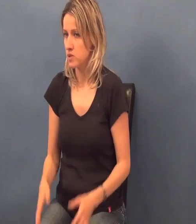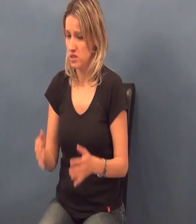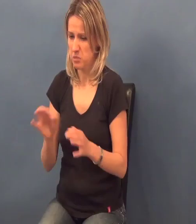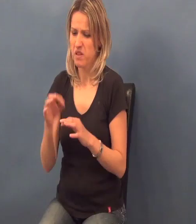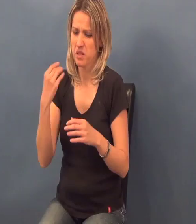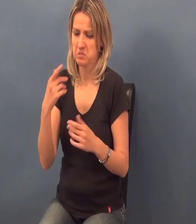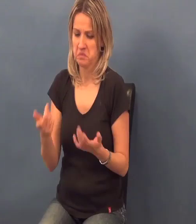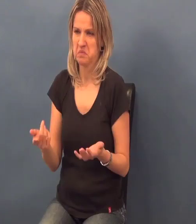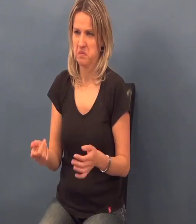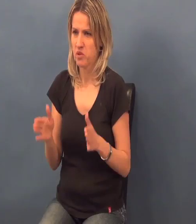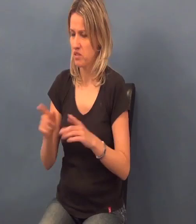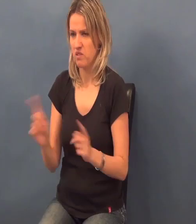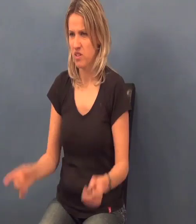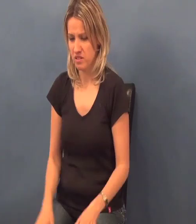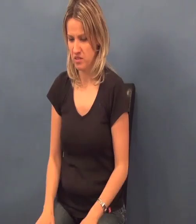Na pewno nad morzem na ulicy nie wolno.